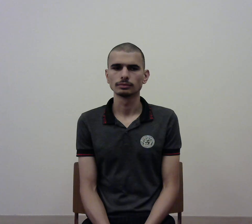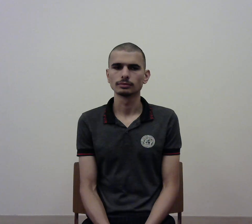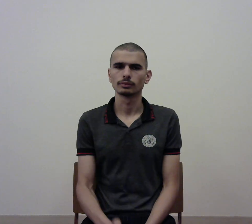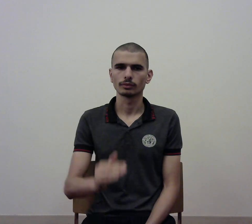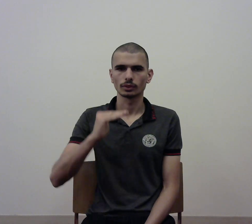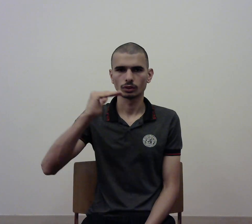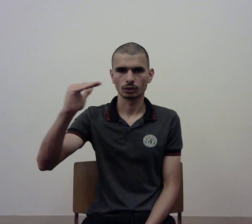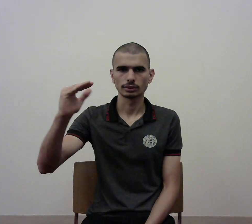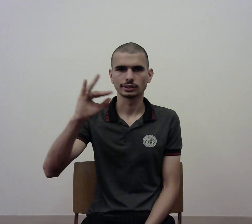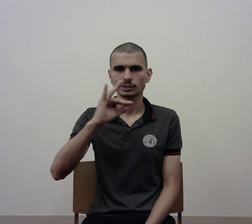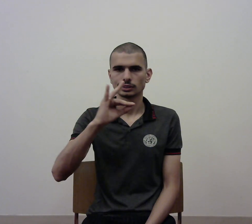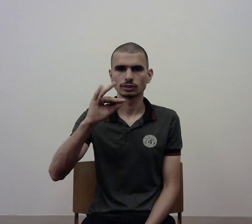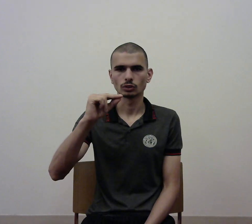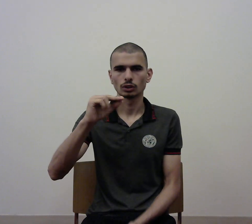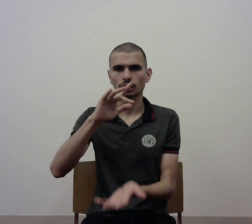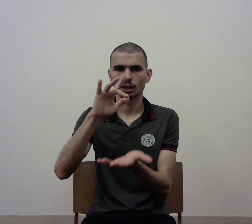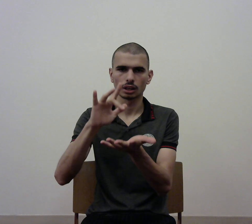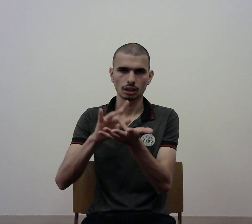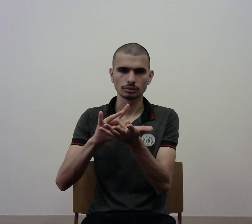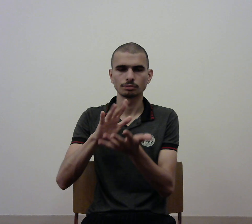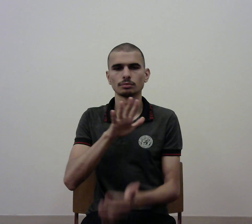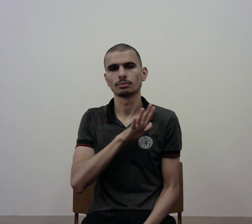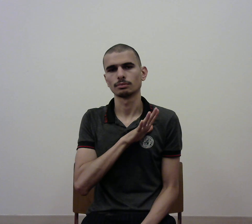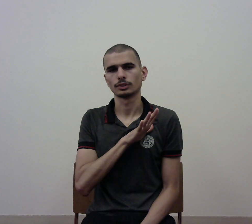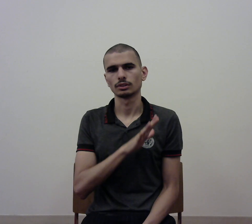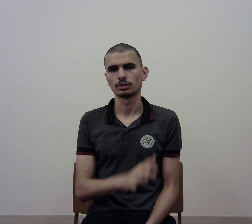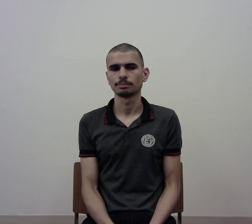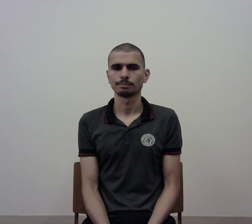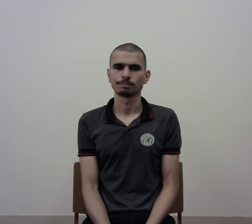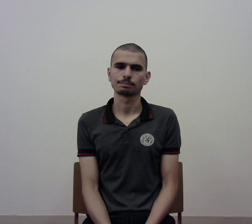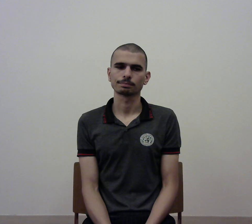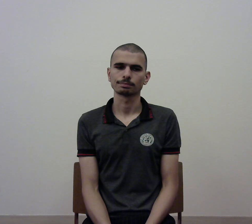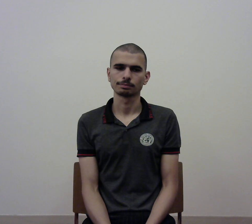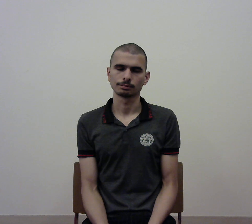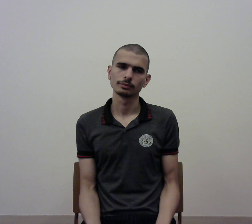Siz İçərişəhərdə olmusuz?